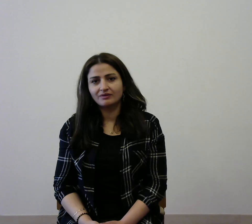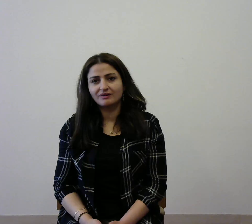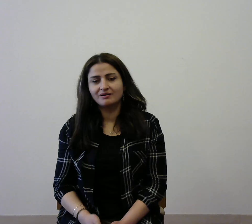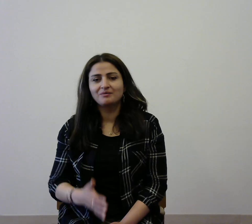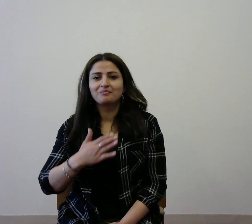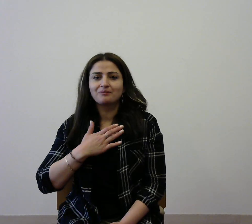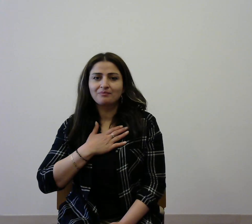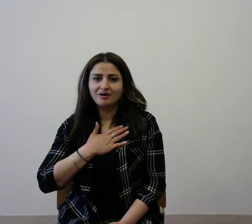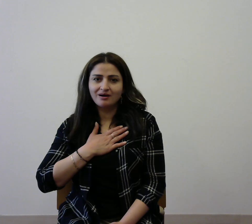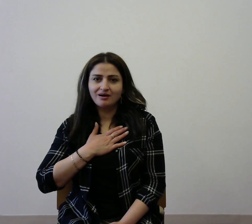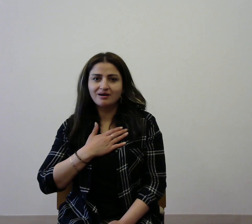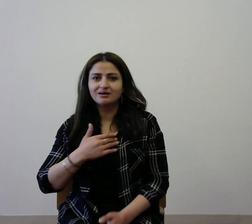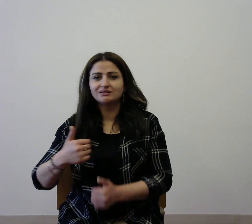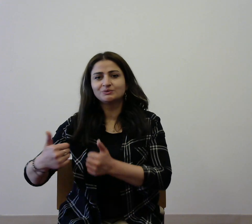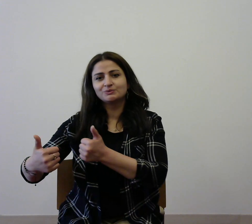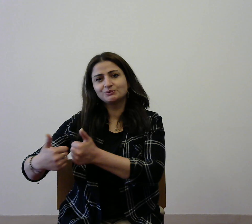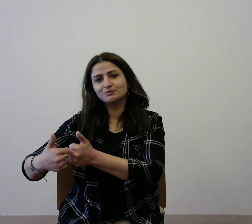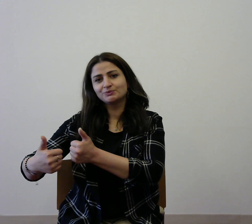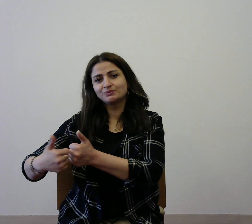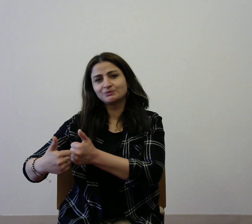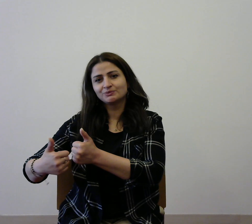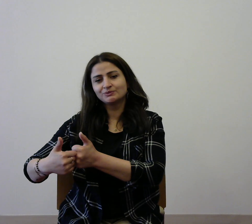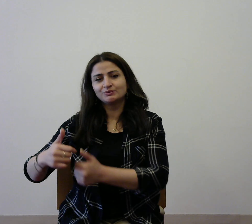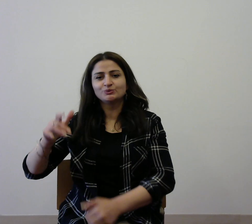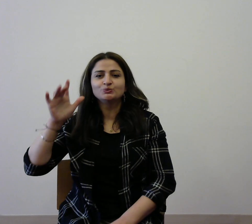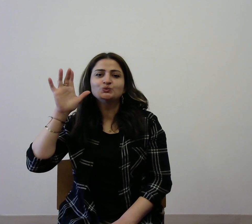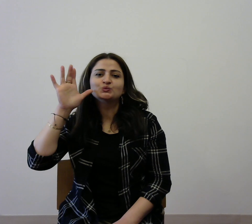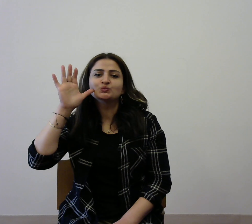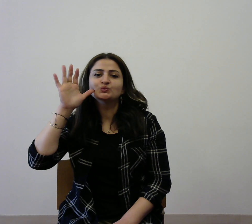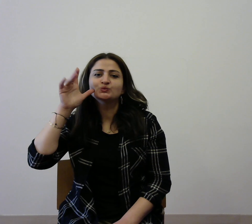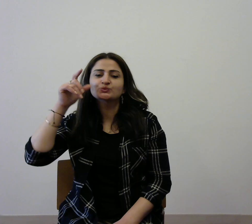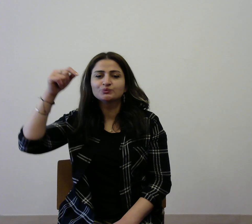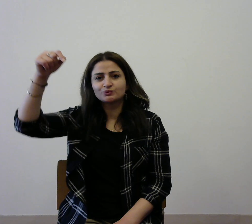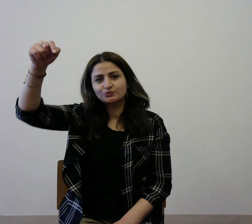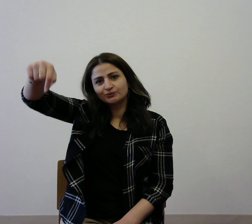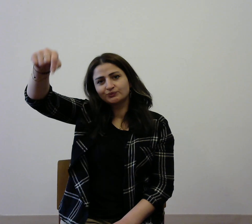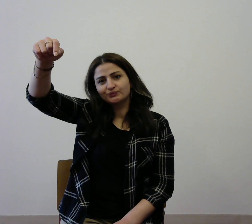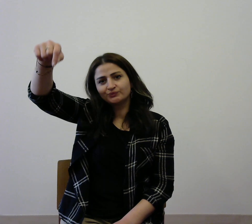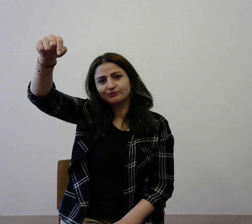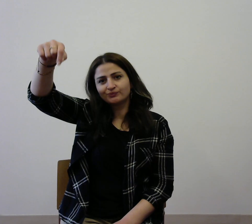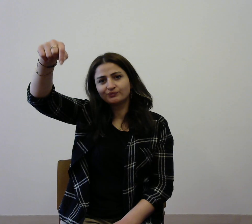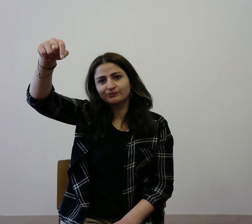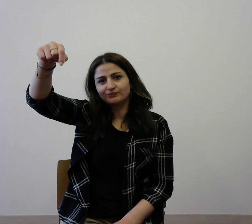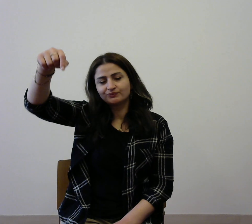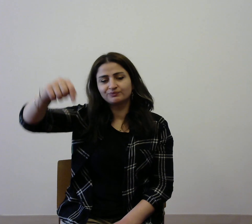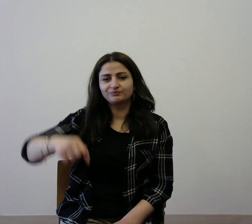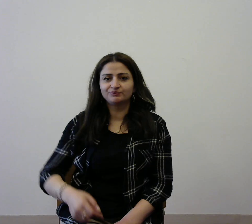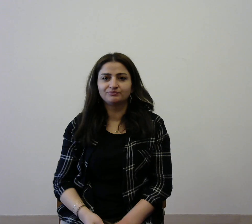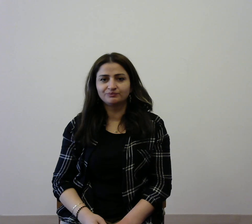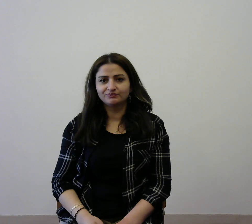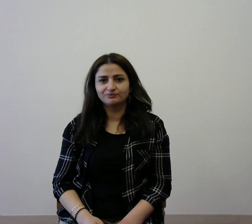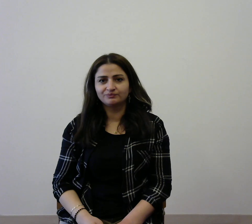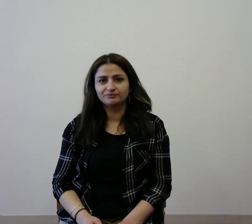Bizə qonşudan su damır